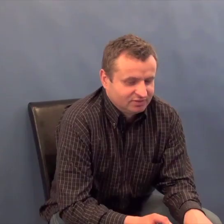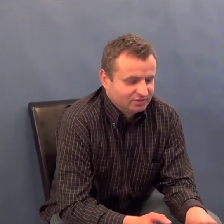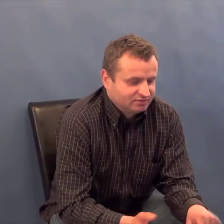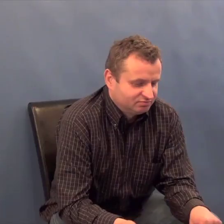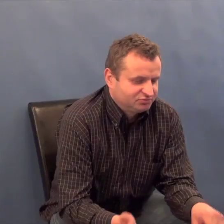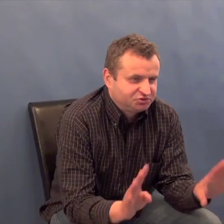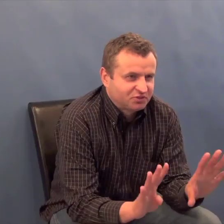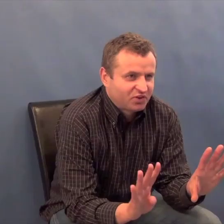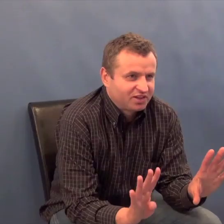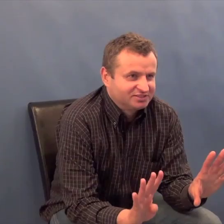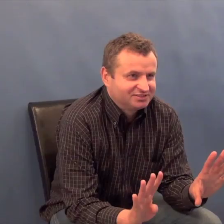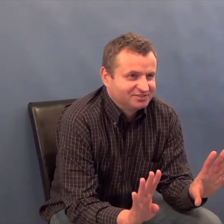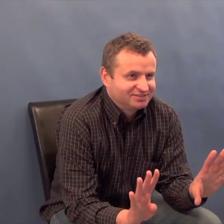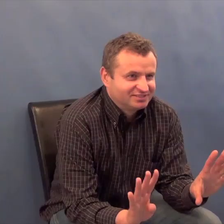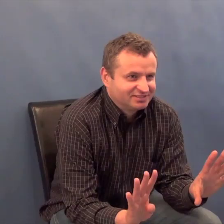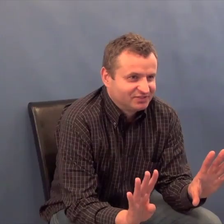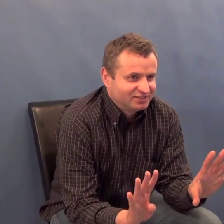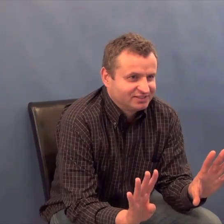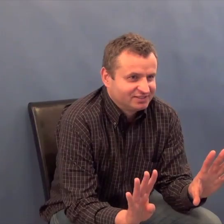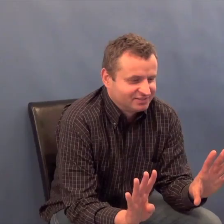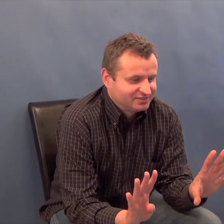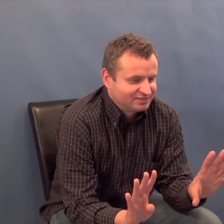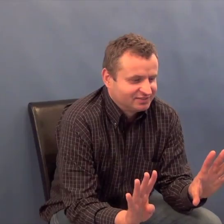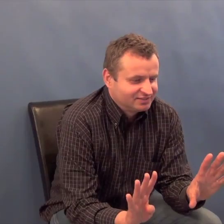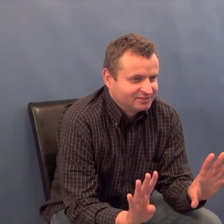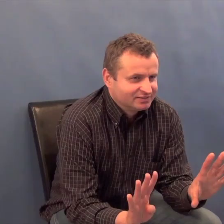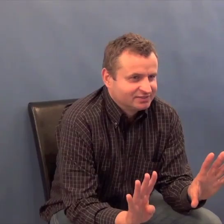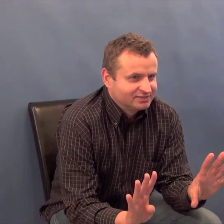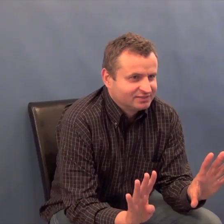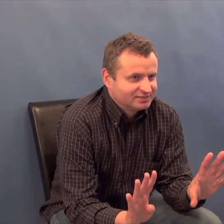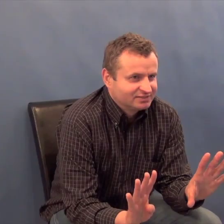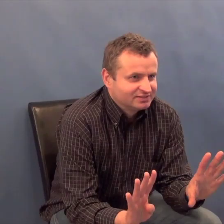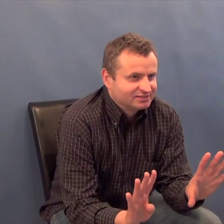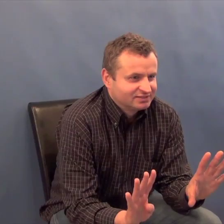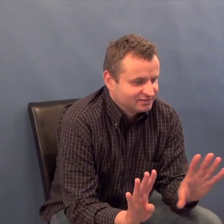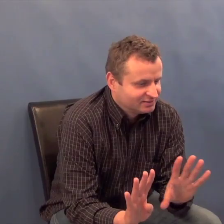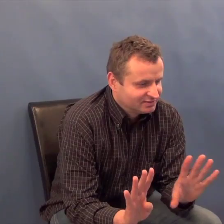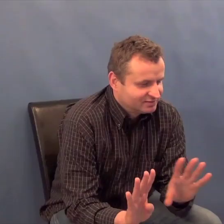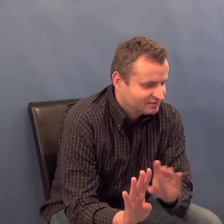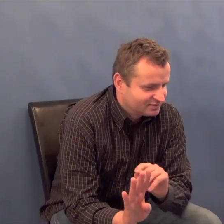Dziewiąta.